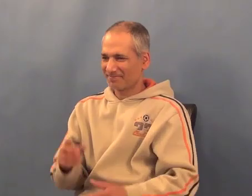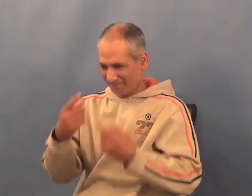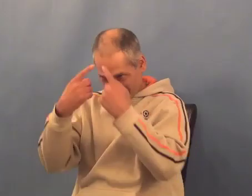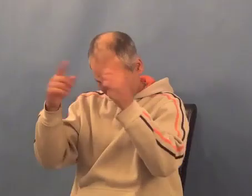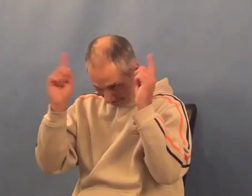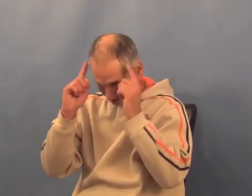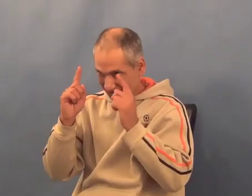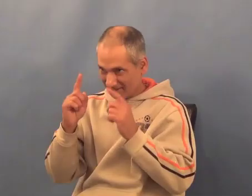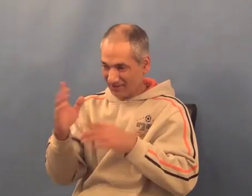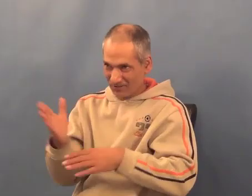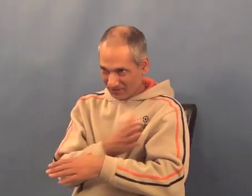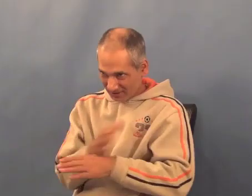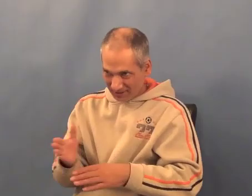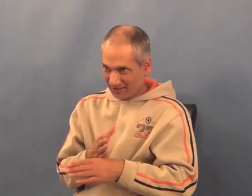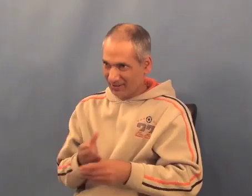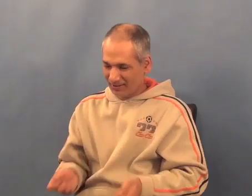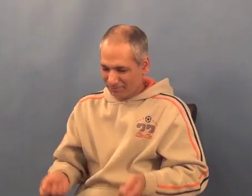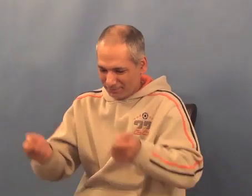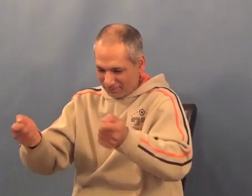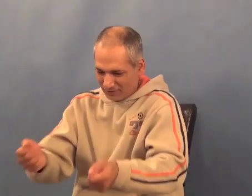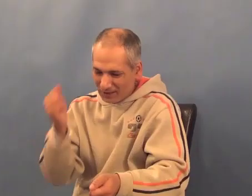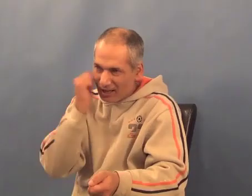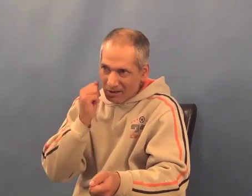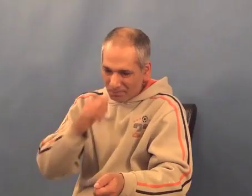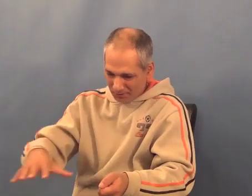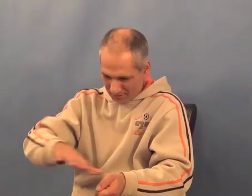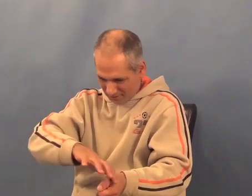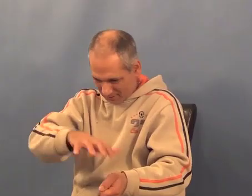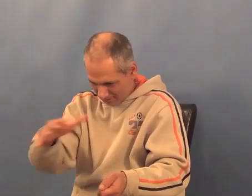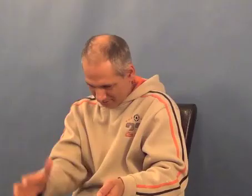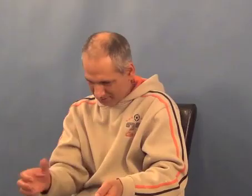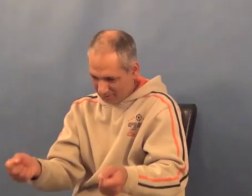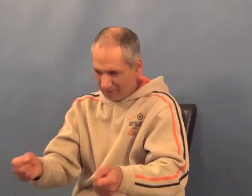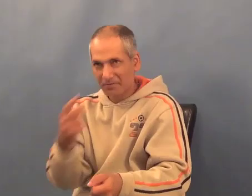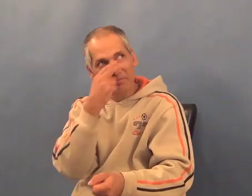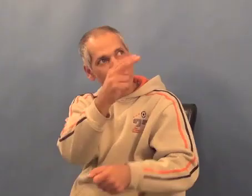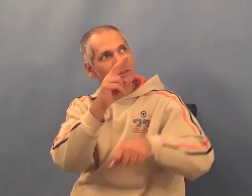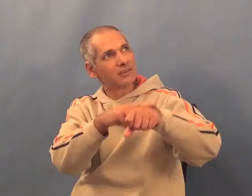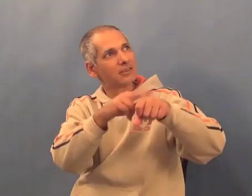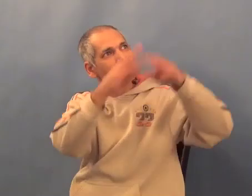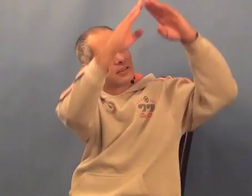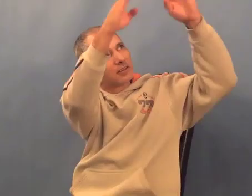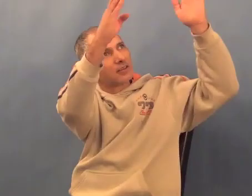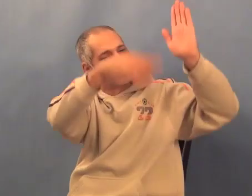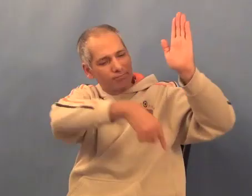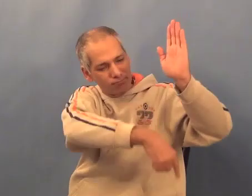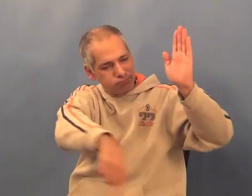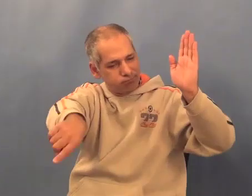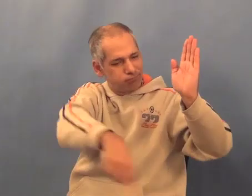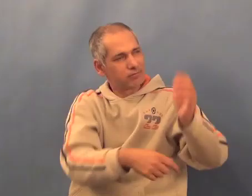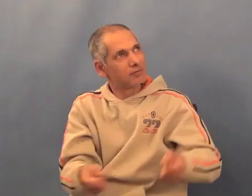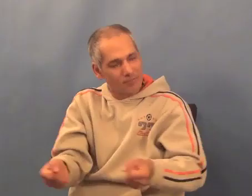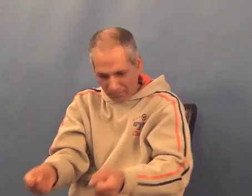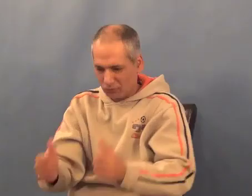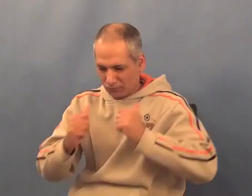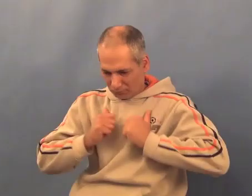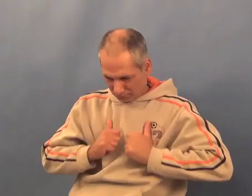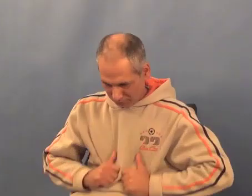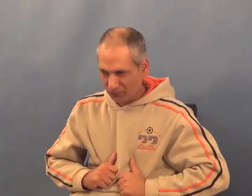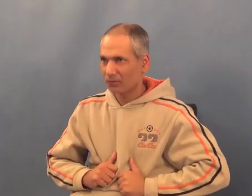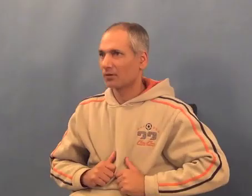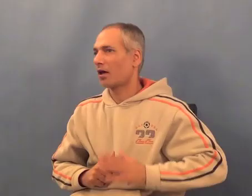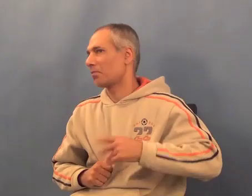W kuchni Myszka Miki stawia na stole miskę wypełnioną jabłkami. Patrzy w lewo na zegar z wahadłem w kształcie domu. Stawia miskę, jest spokojnie.